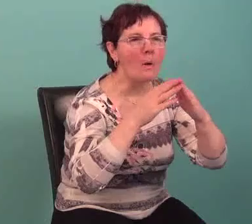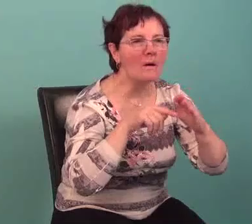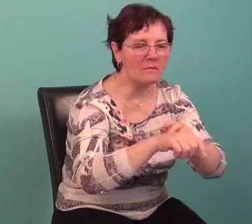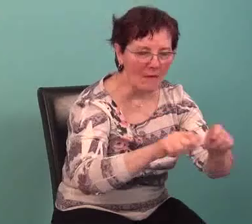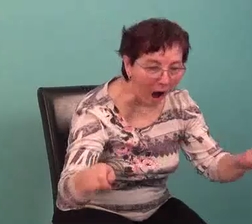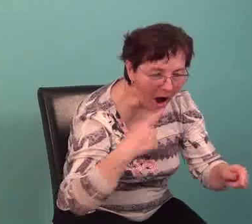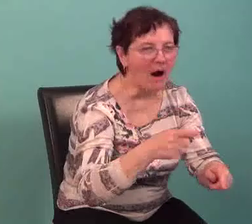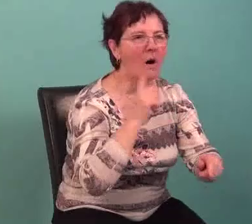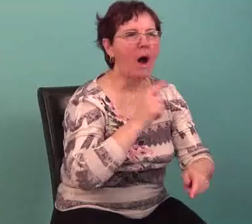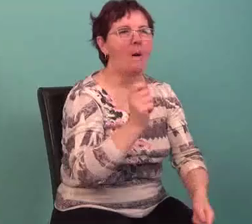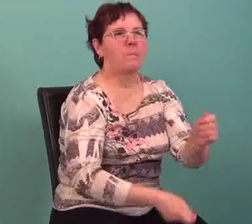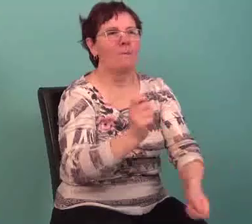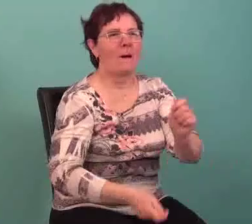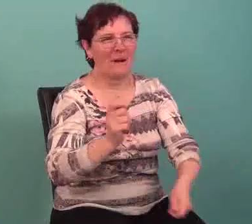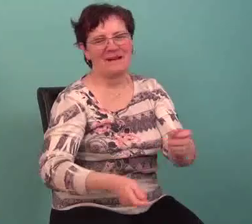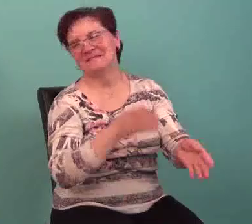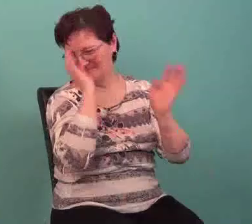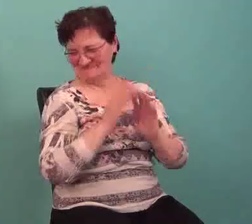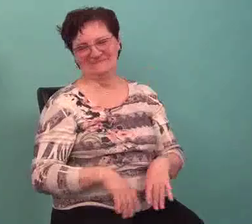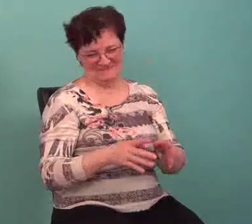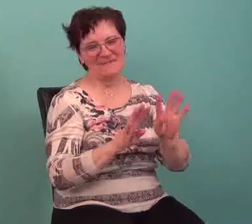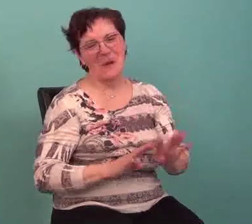Wchodzi, otwiera drzwi i widzi chłopaka grającego na płocie.